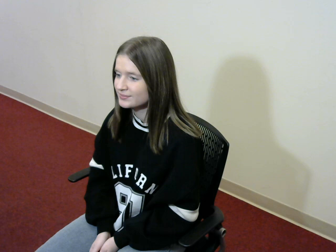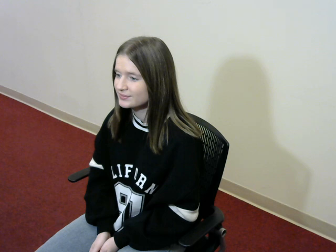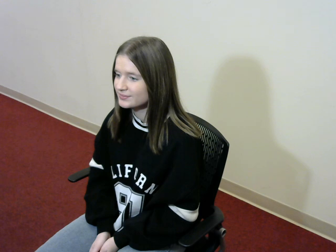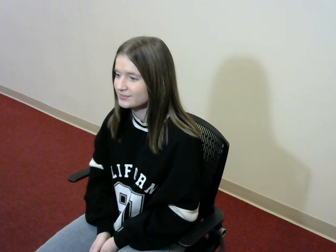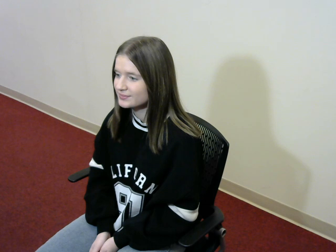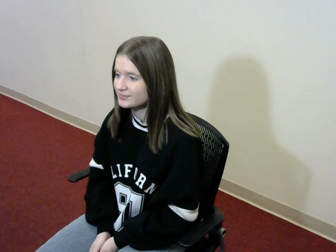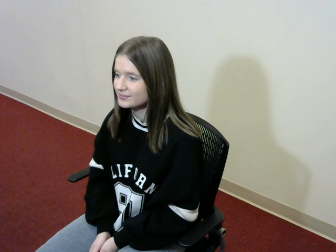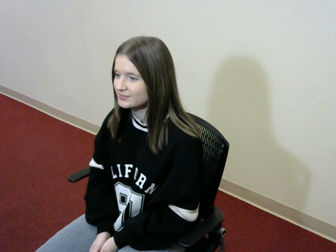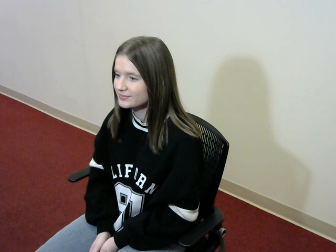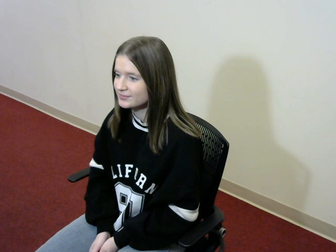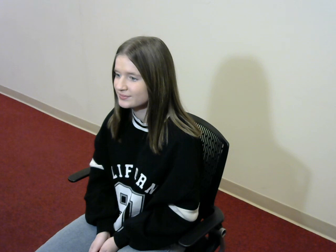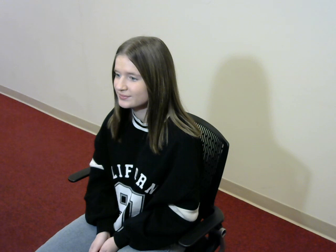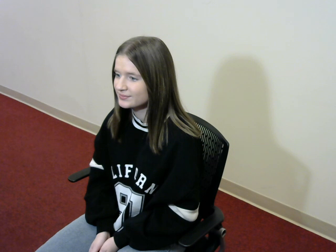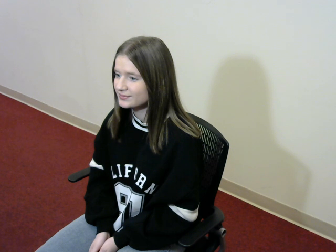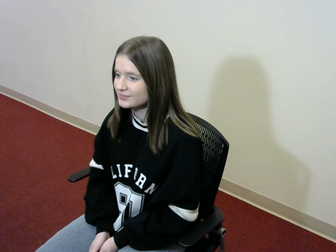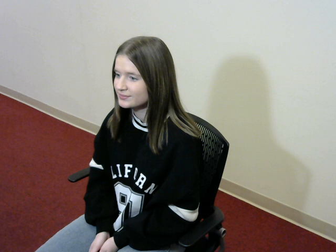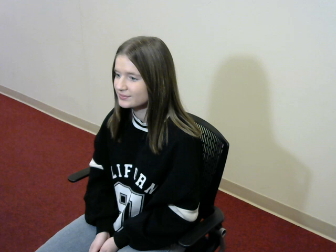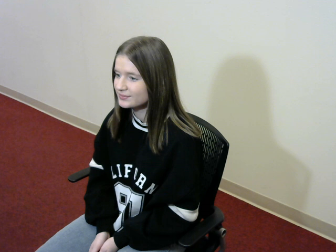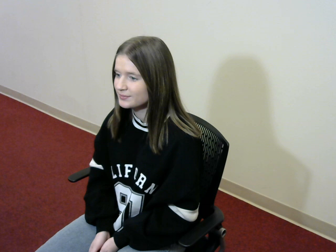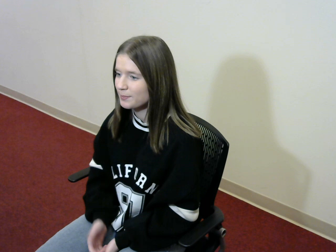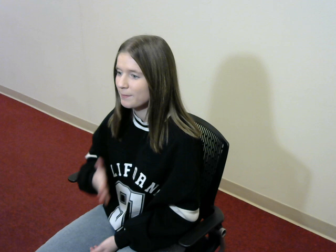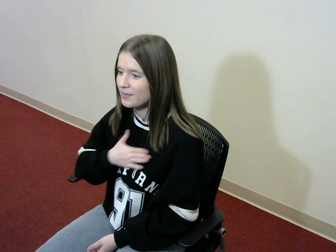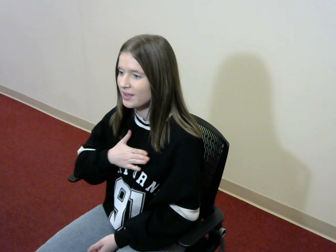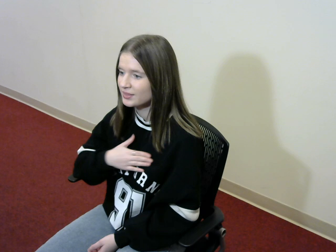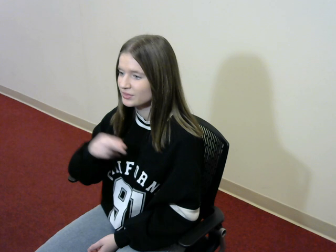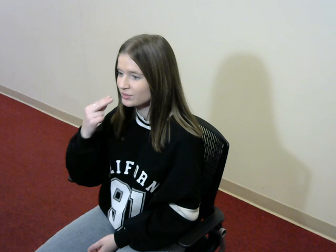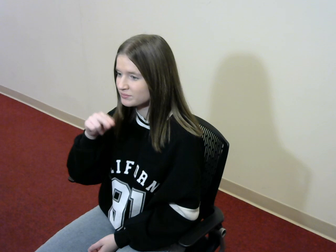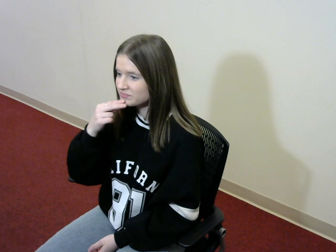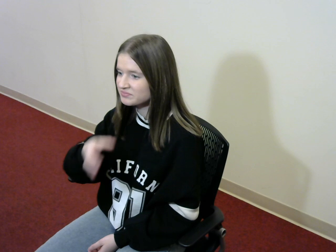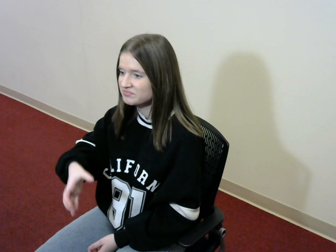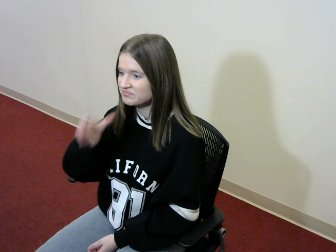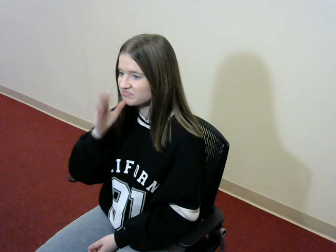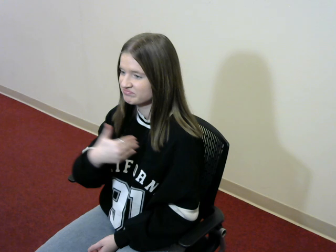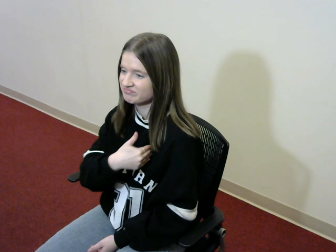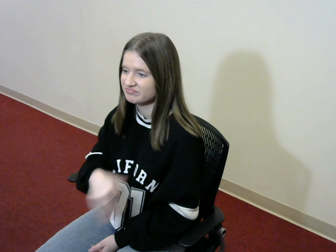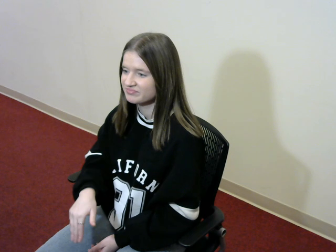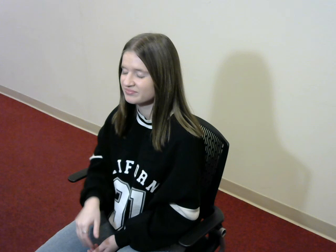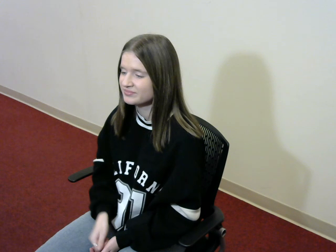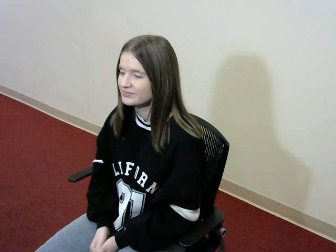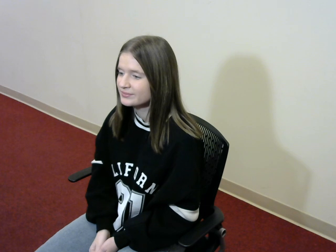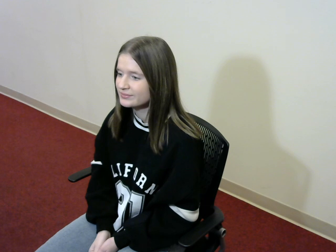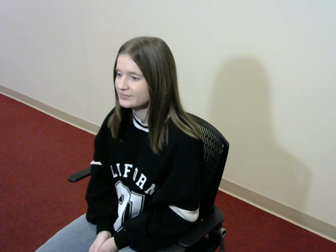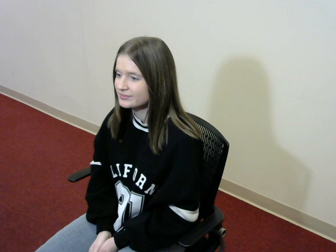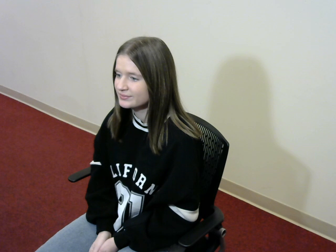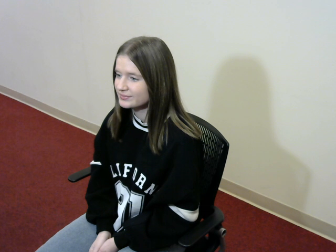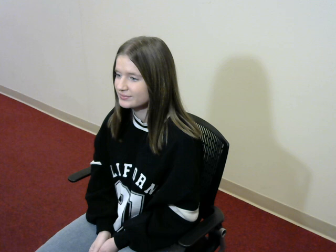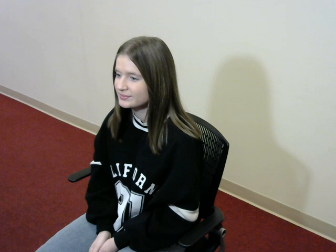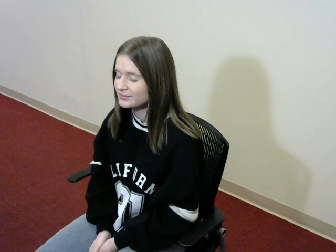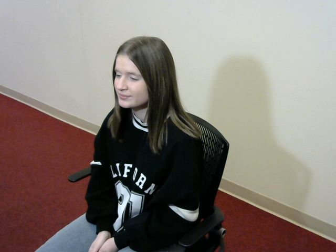Mən çay içmək istəmirəm